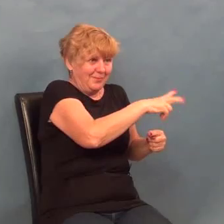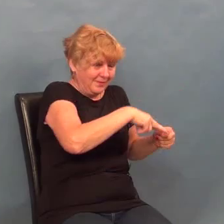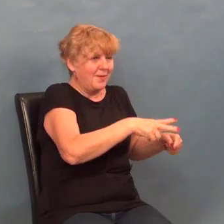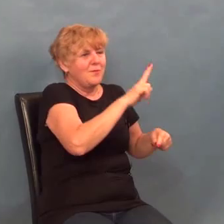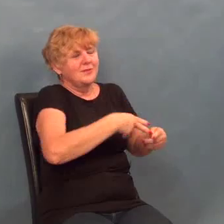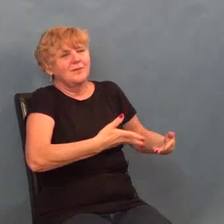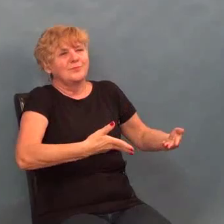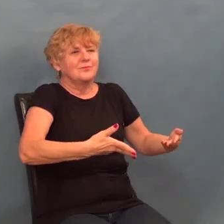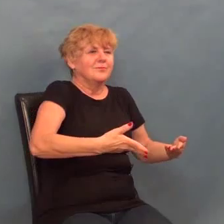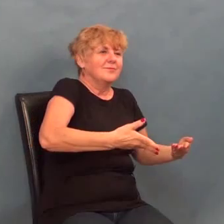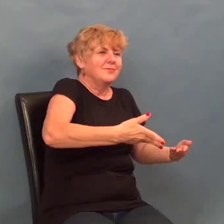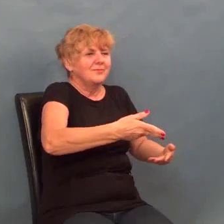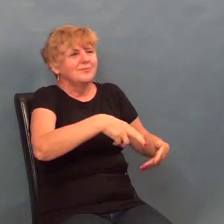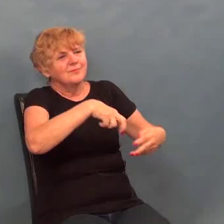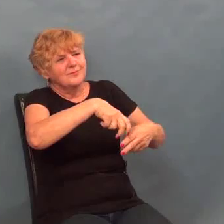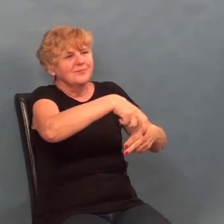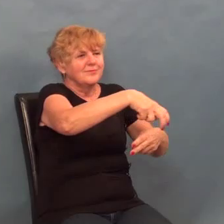Policjant powoli odchodzi.